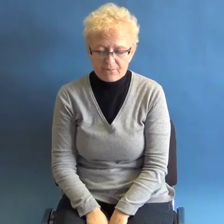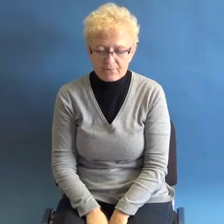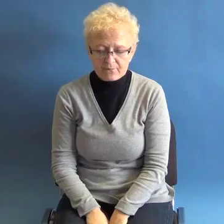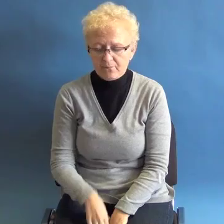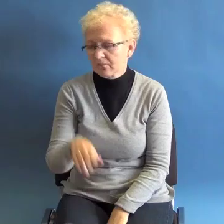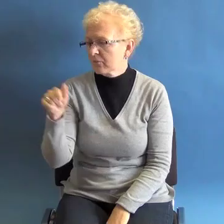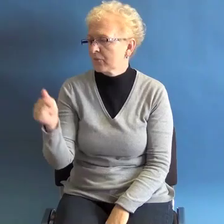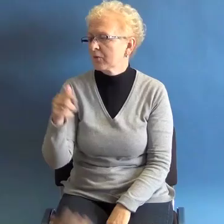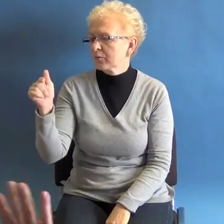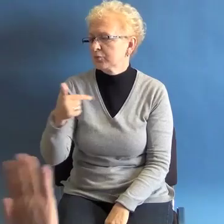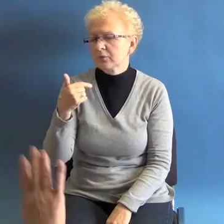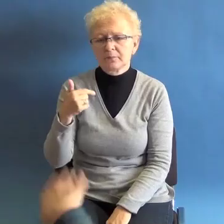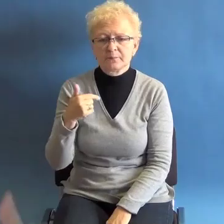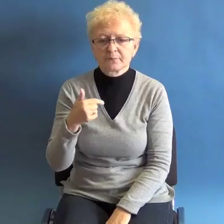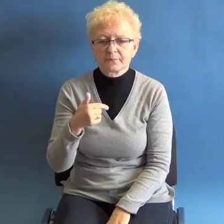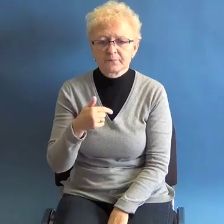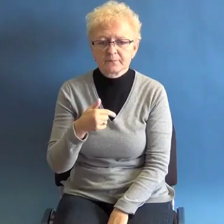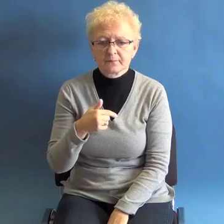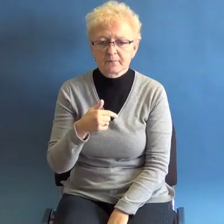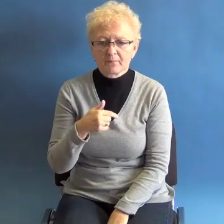Musi.